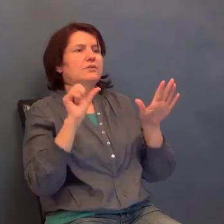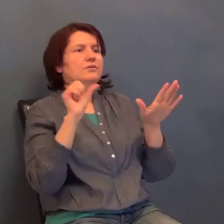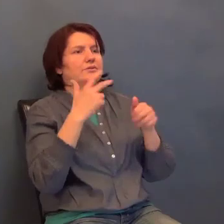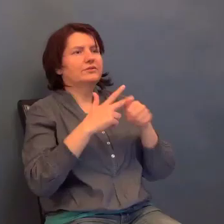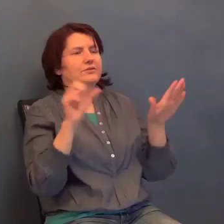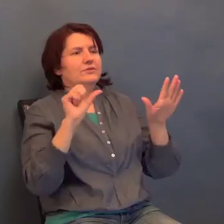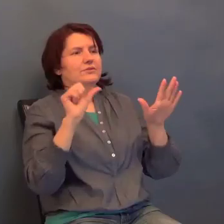Szósta trzydzieści?